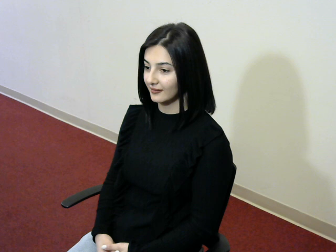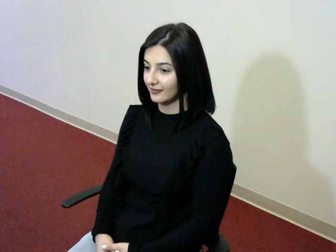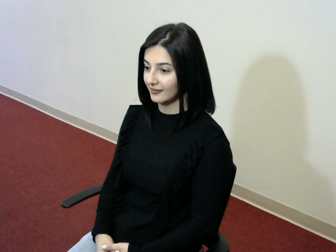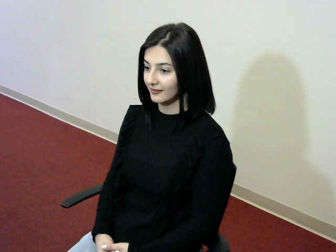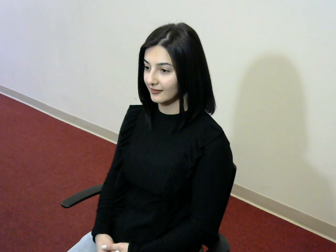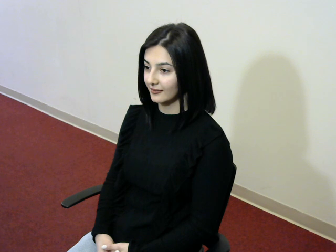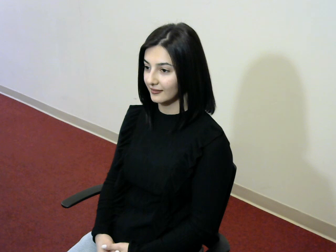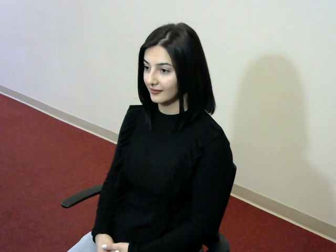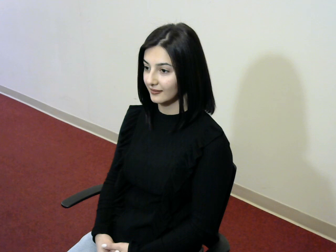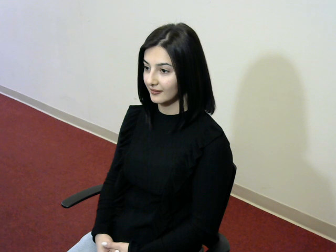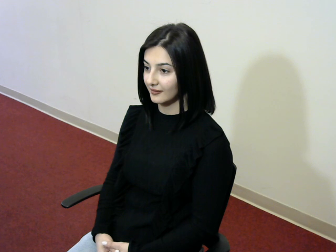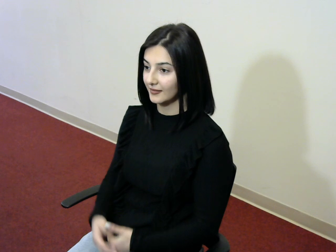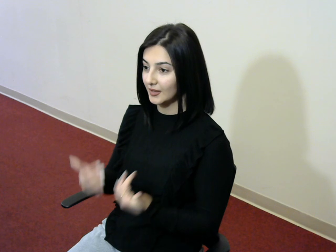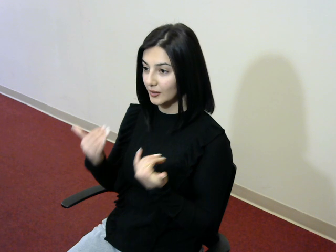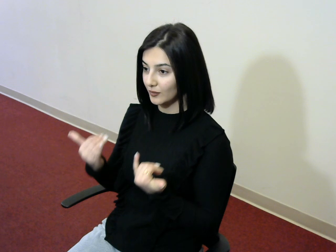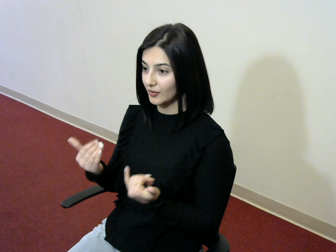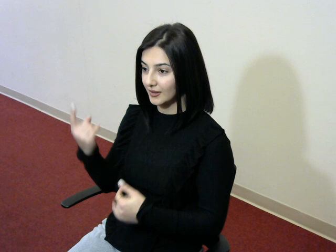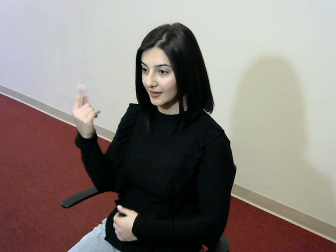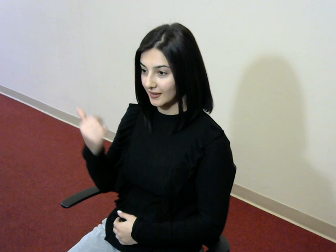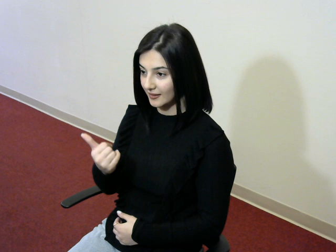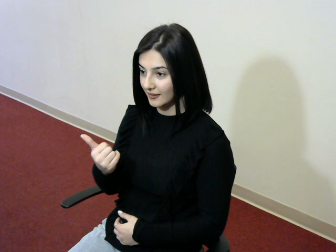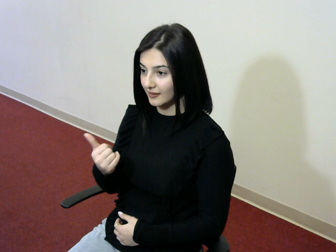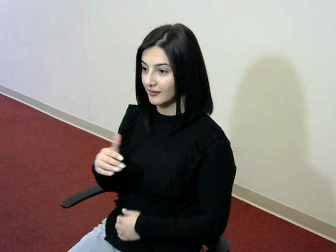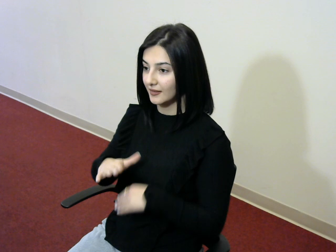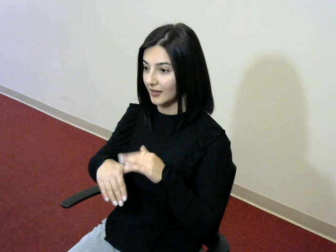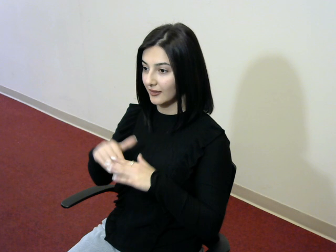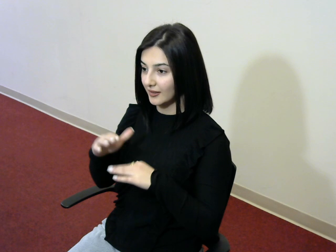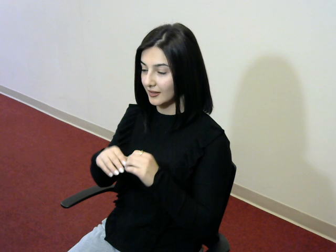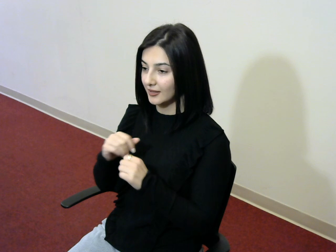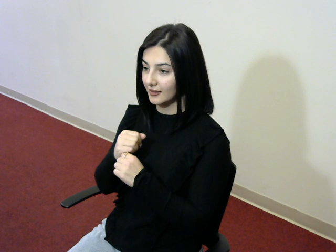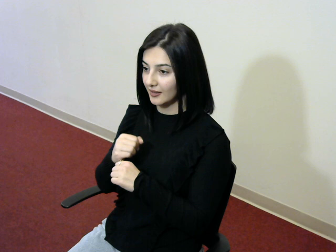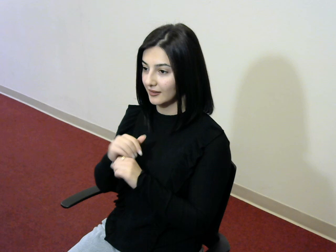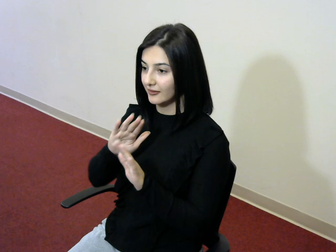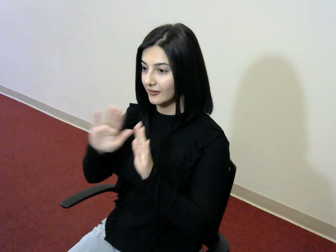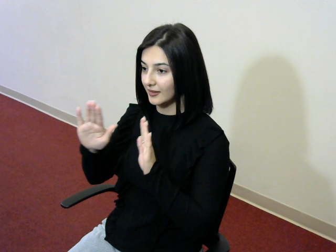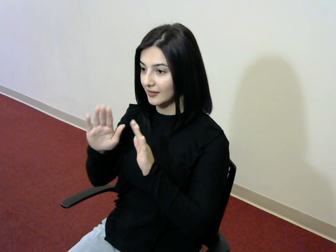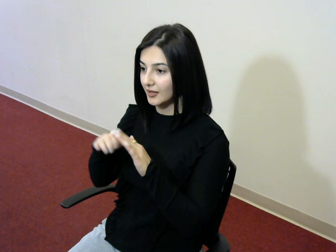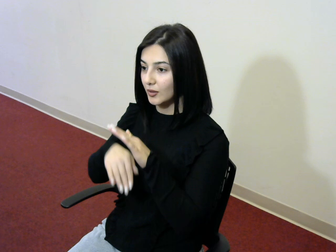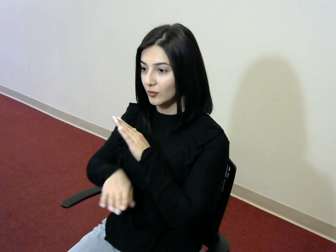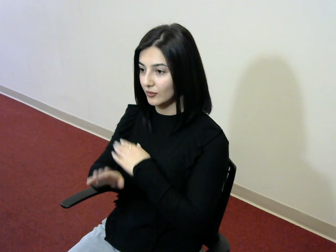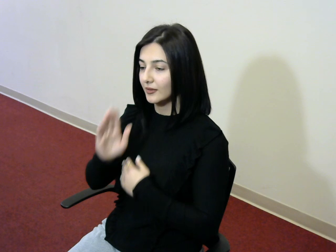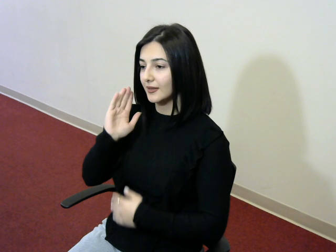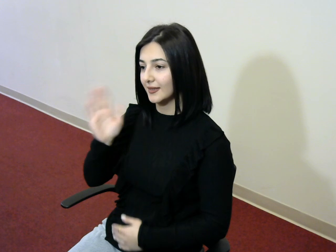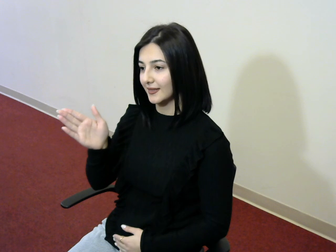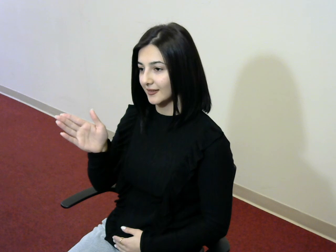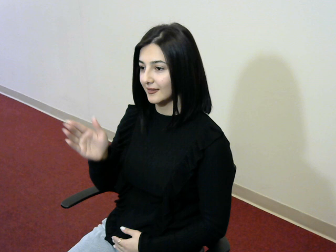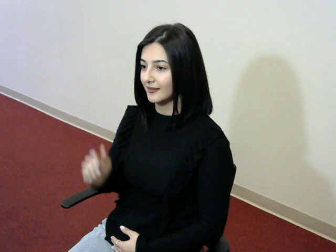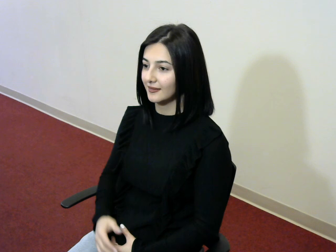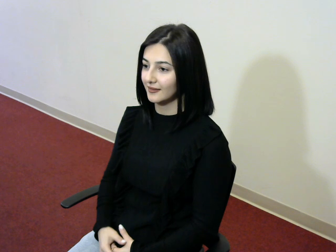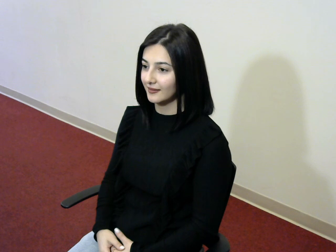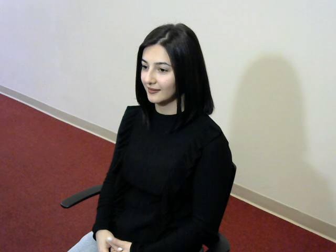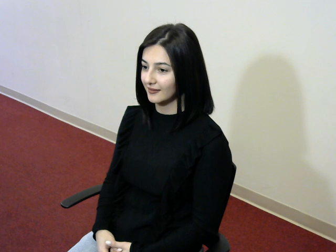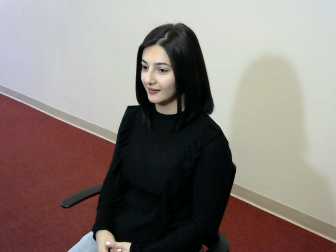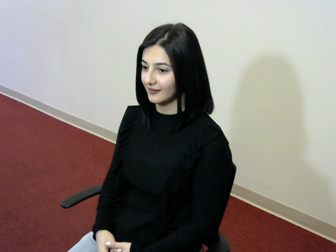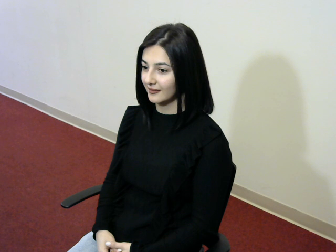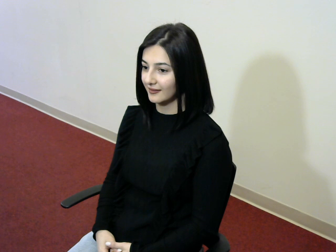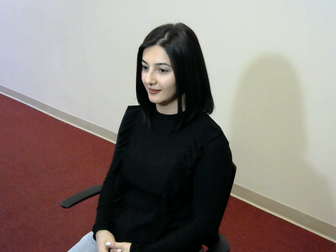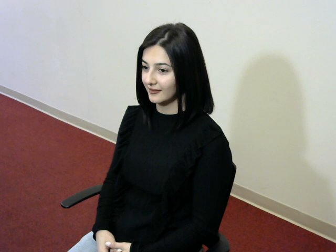Bu həftə əl işləri sərgisinə gedəcəm